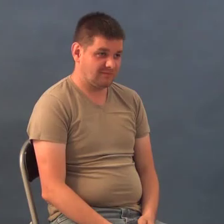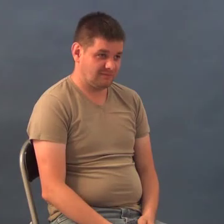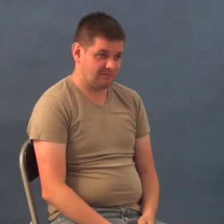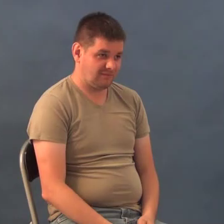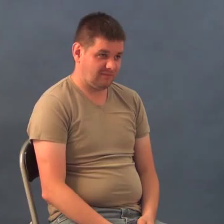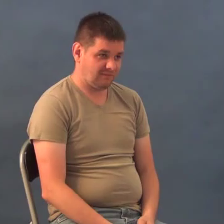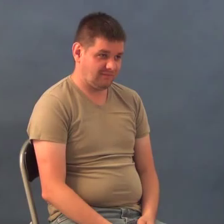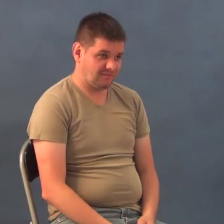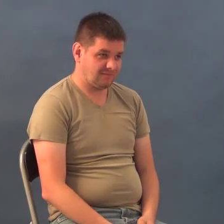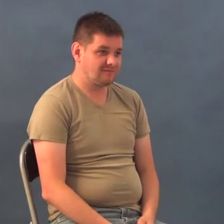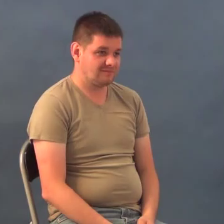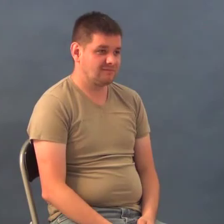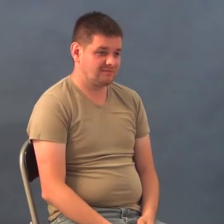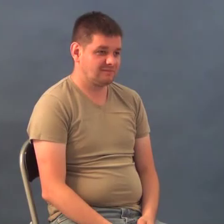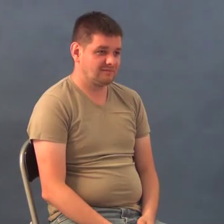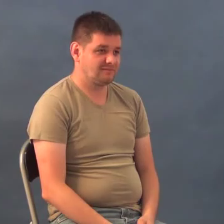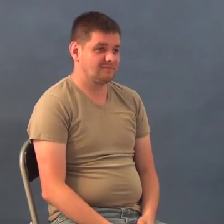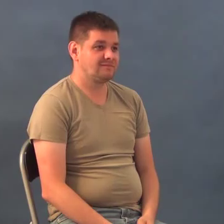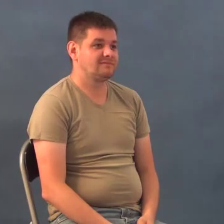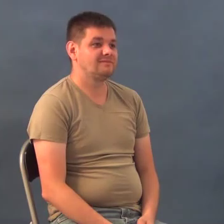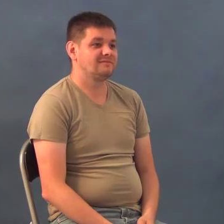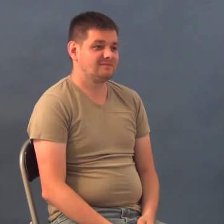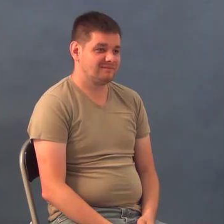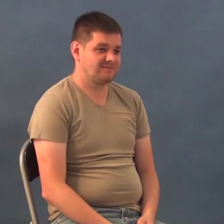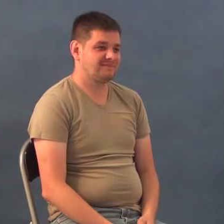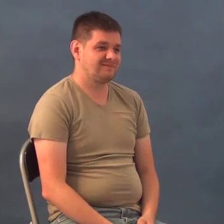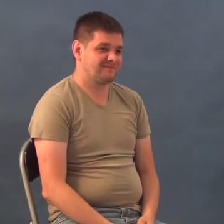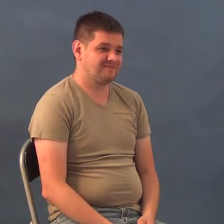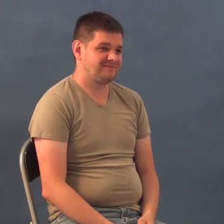Trójkątny znak ostrzegawczy z pociągiem i przewracającym się człowiekiem.